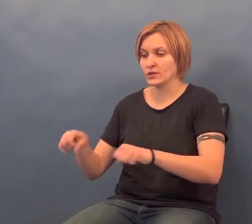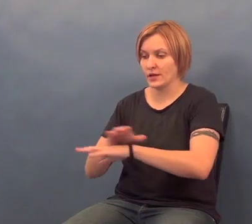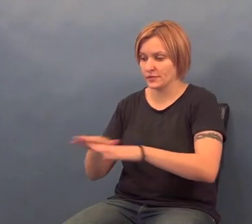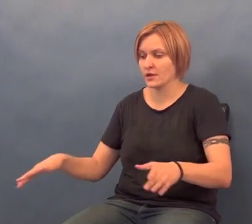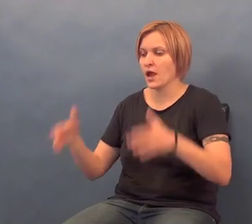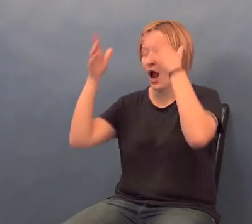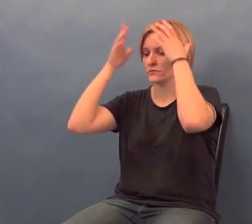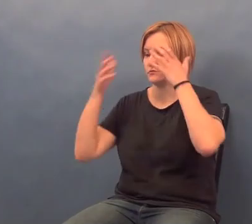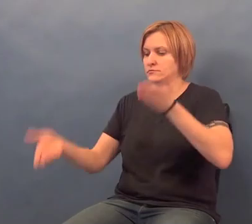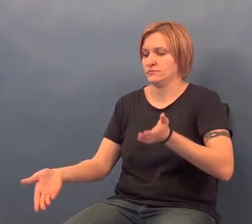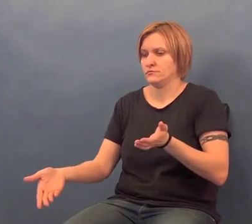Kask?